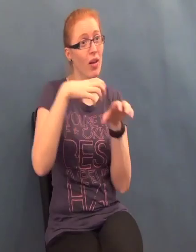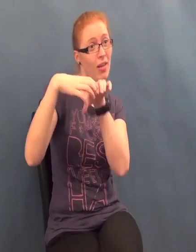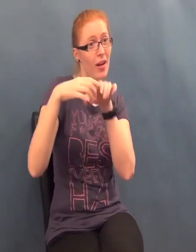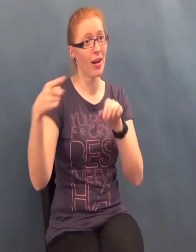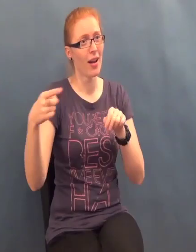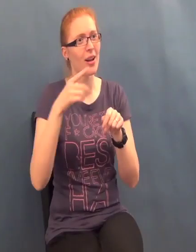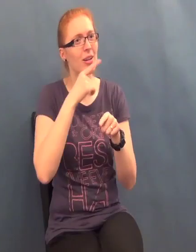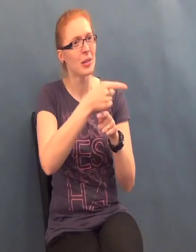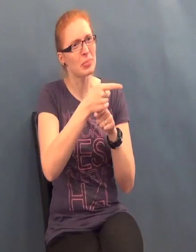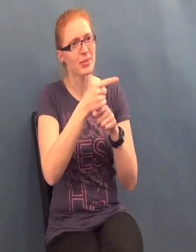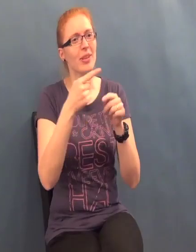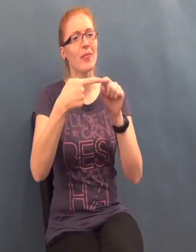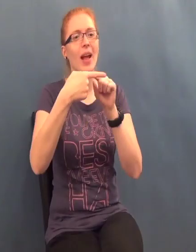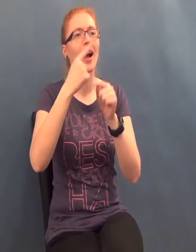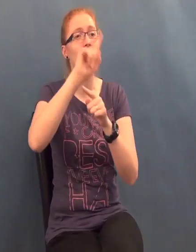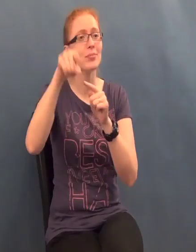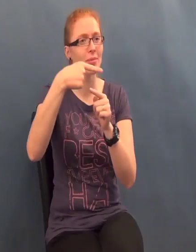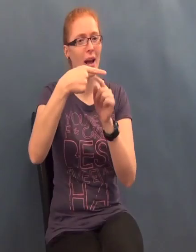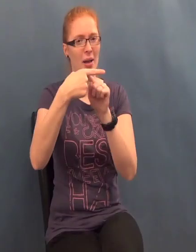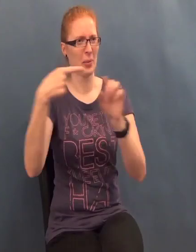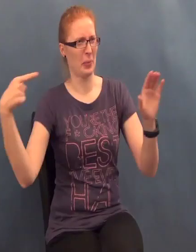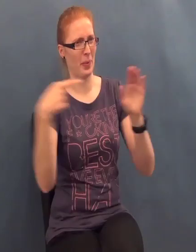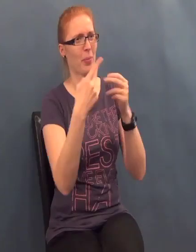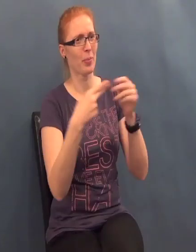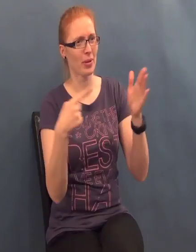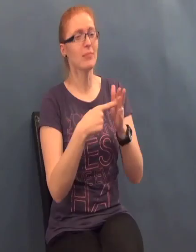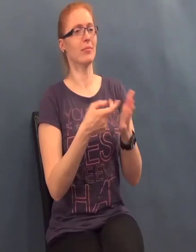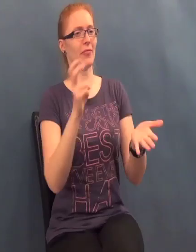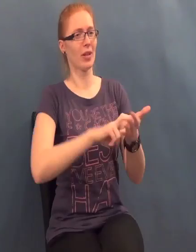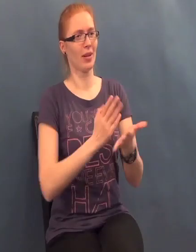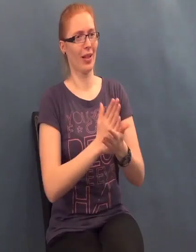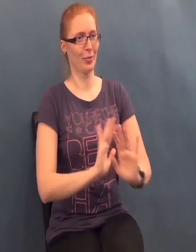Zegar strzela wskazówką w pupę i Myszka Miki już posłusznie wstaje.